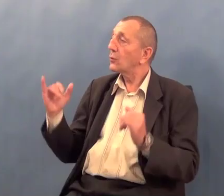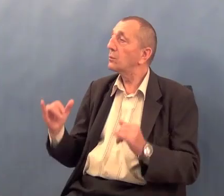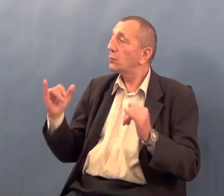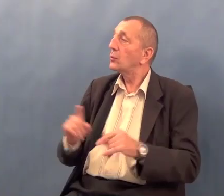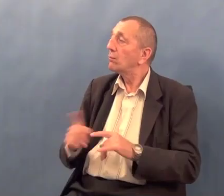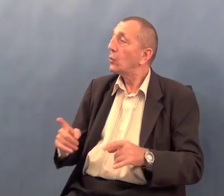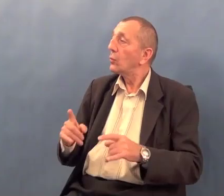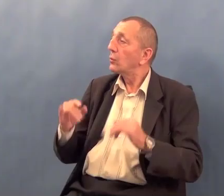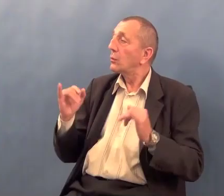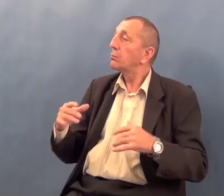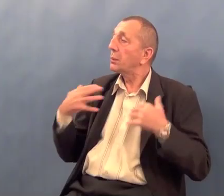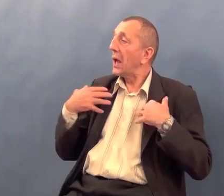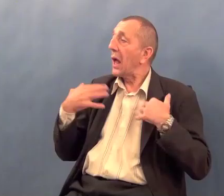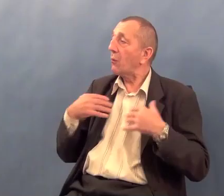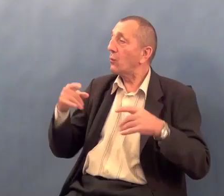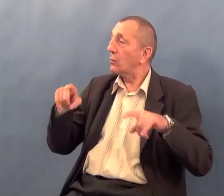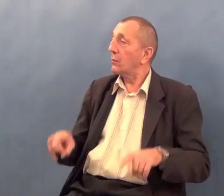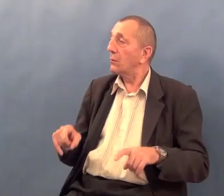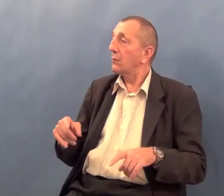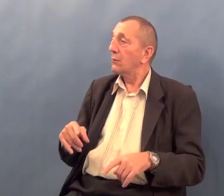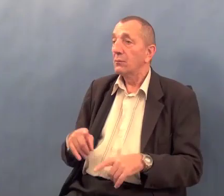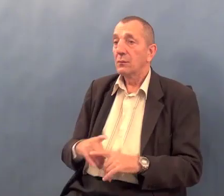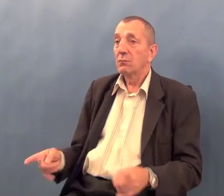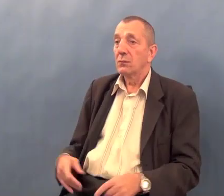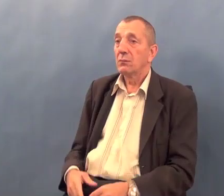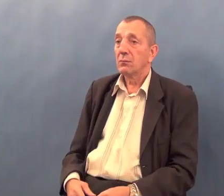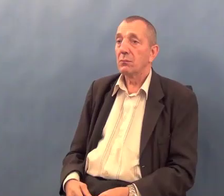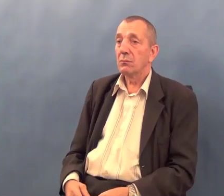Nie wolno siedzieć na krześle w parku.